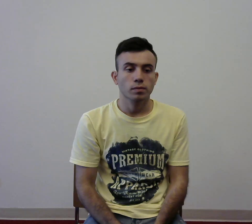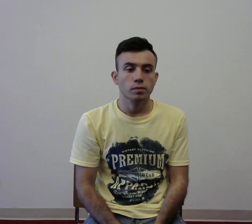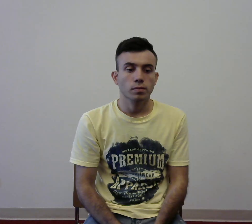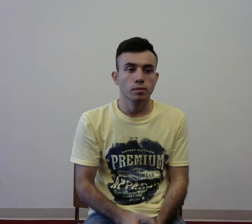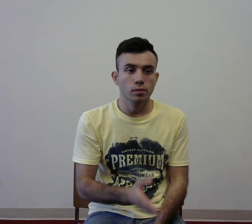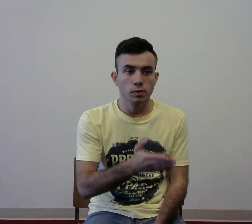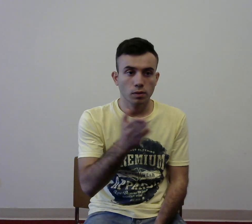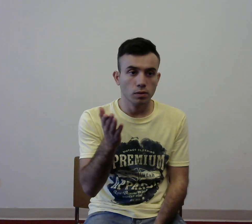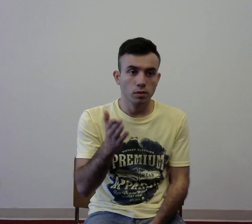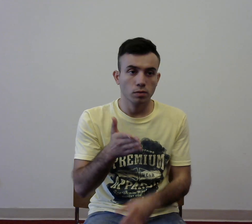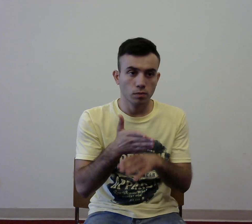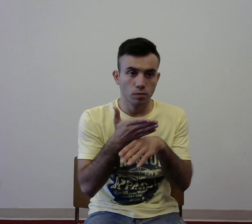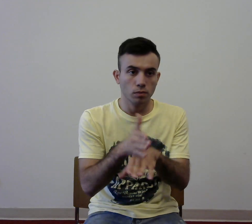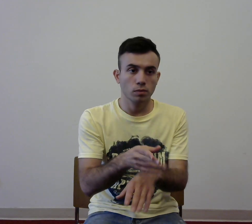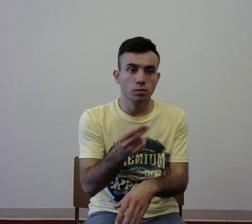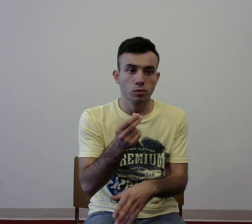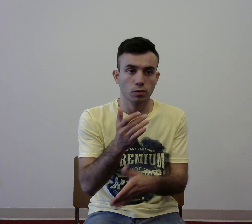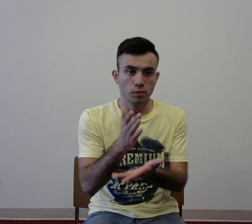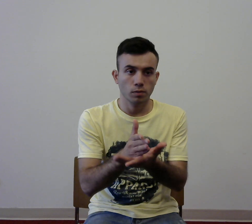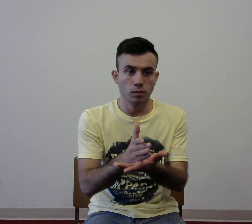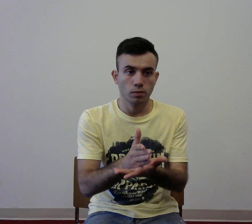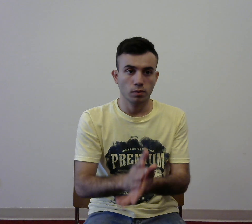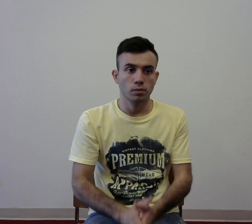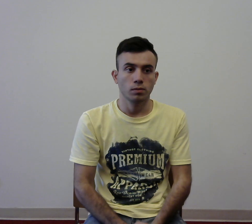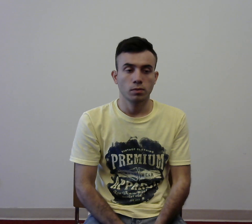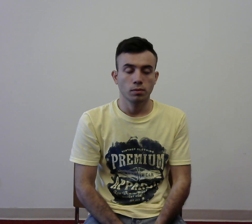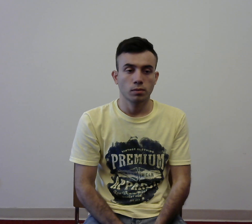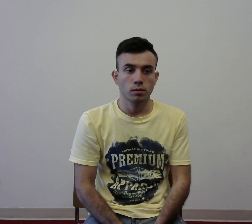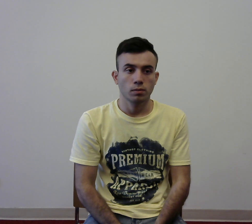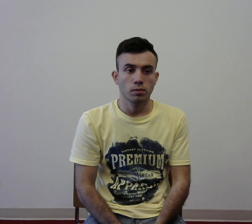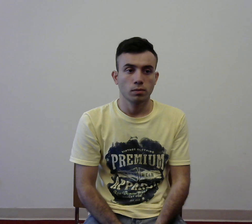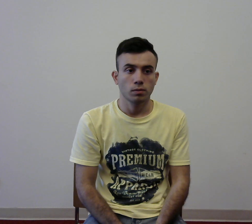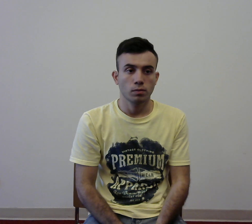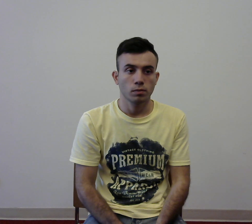Sizdə xırda pul varmı?